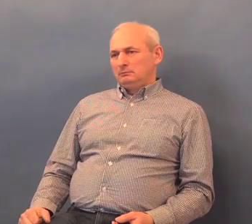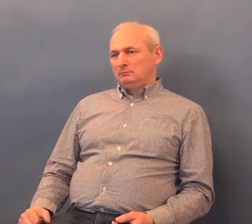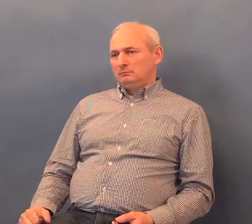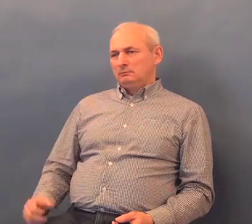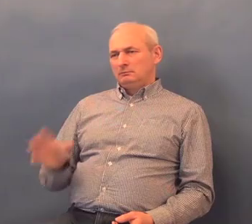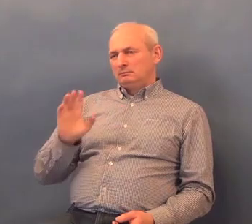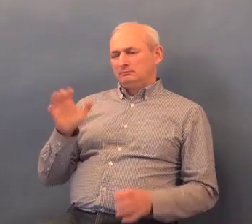Nie śmieje się.